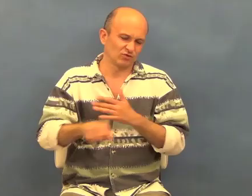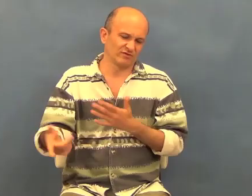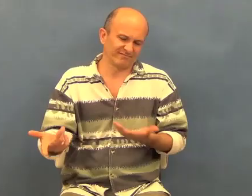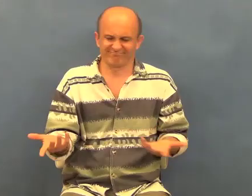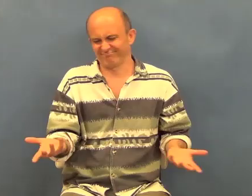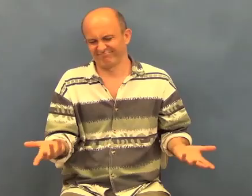Nie wiem...